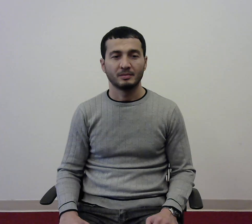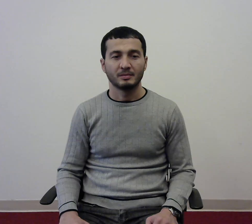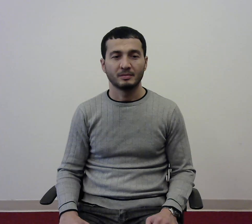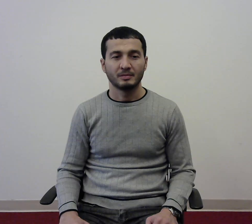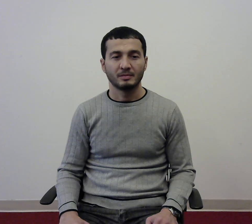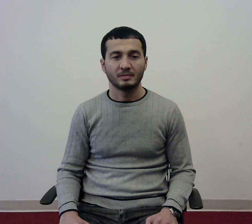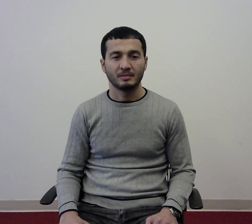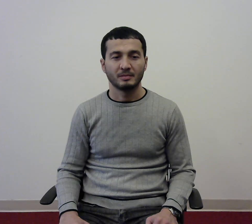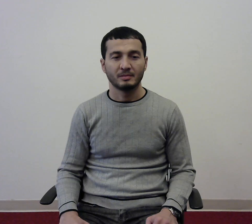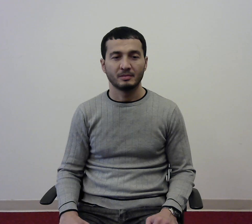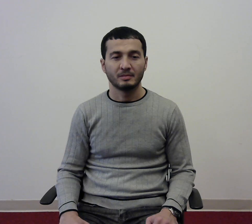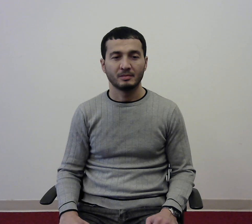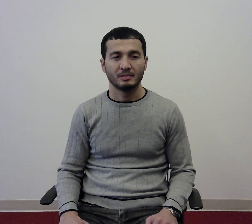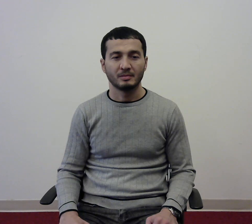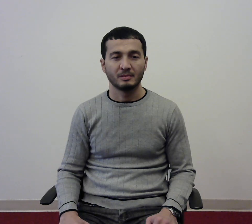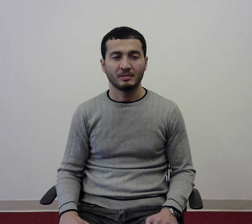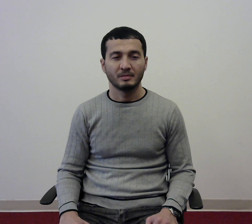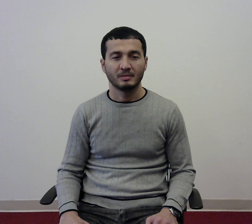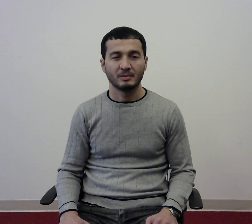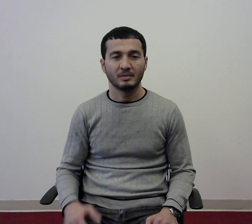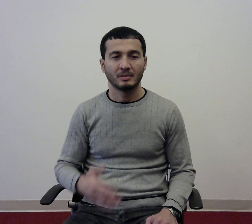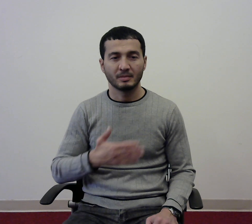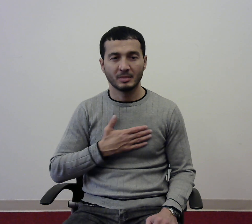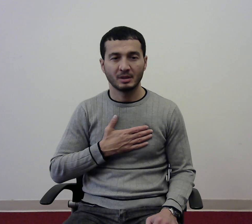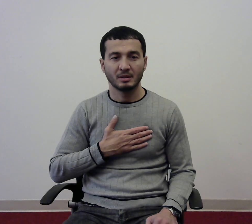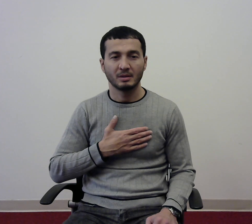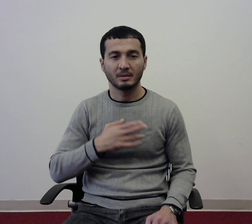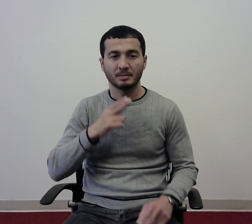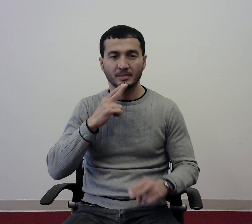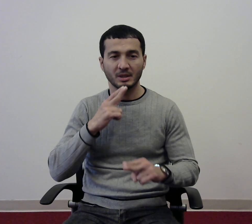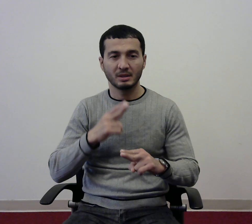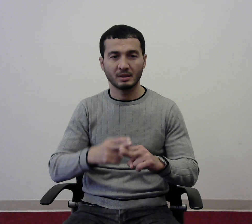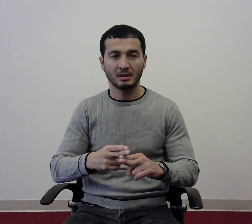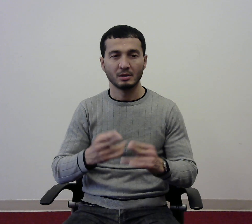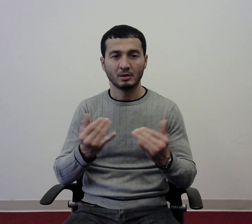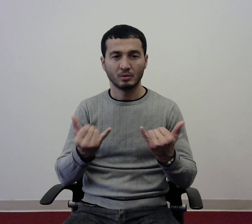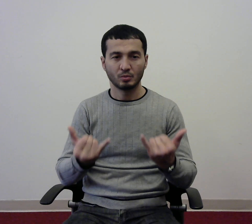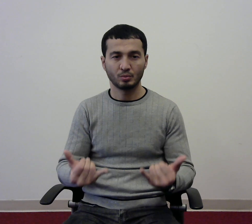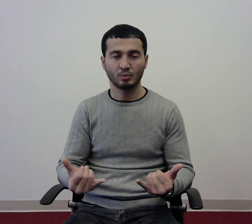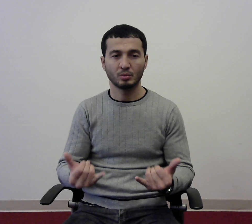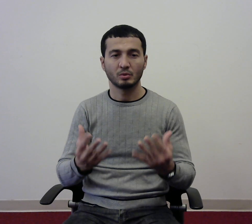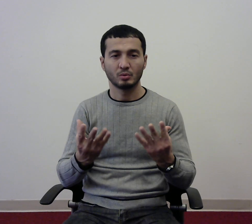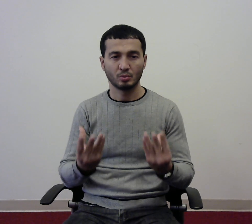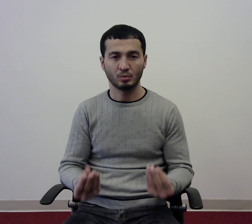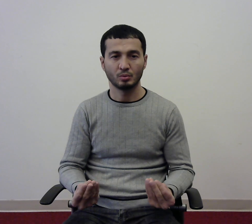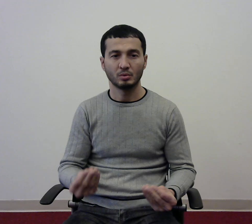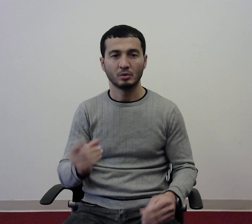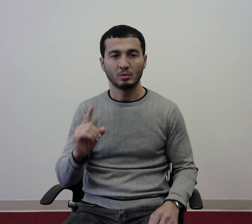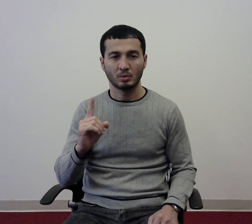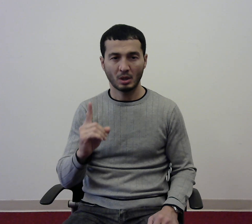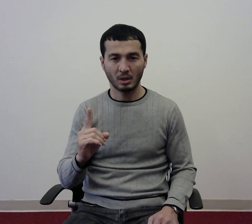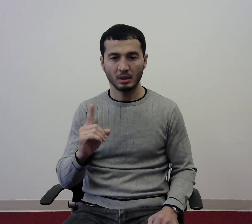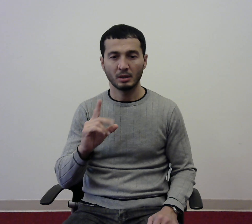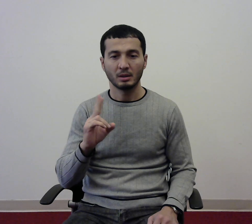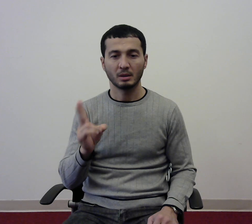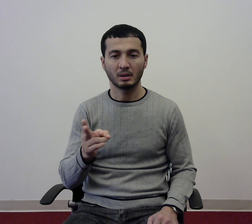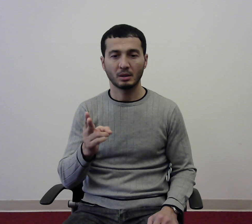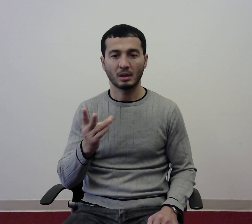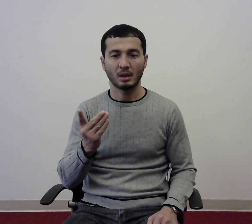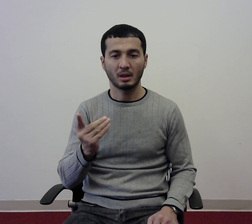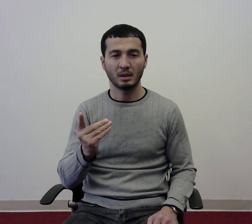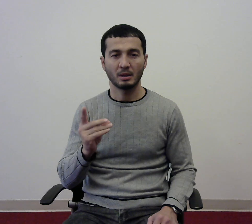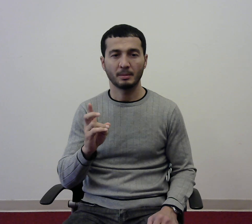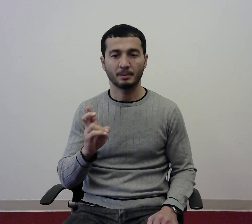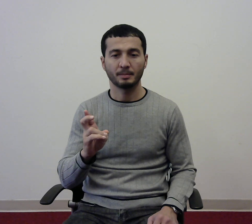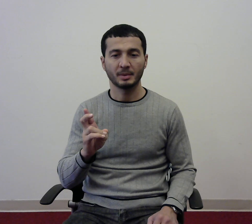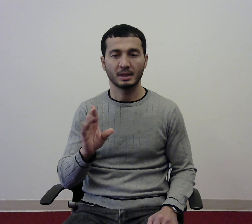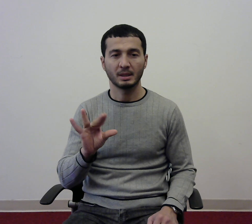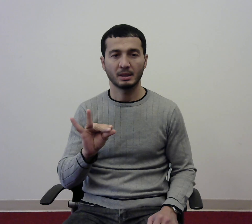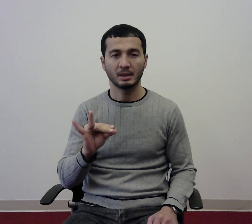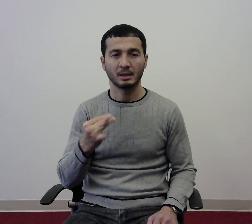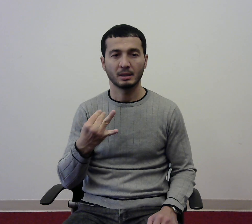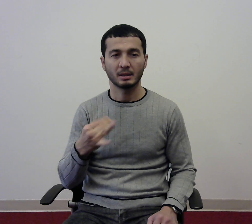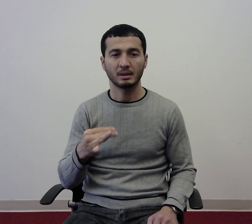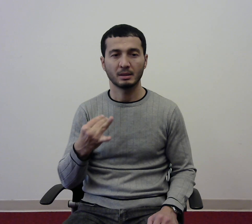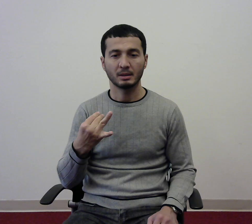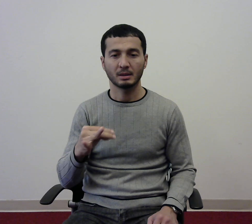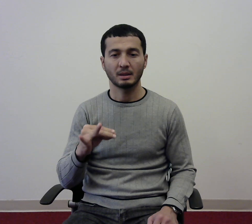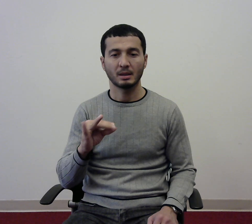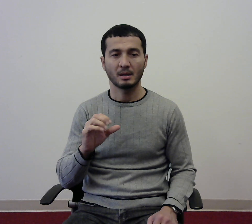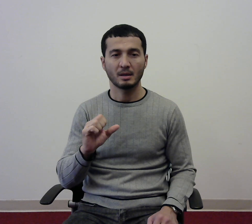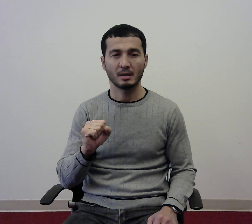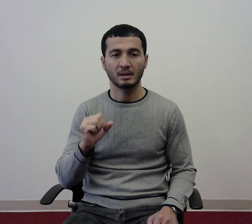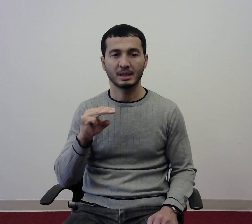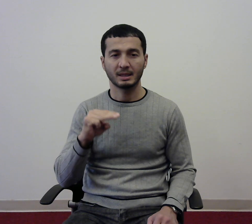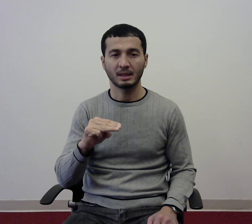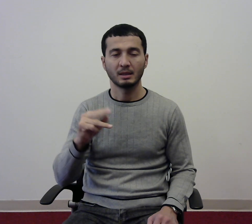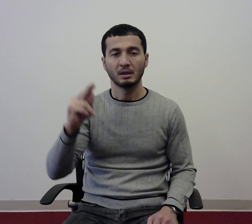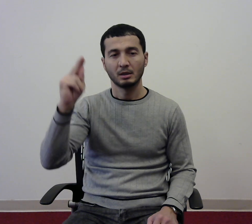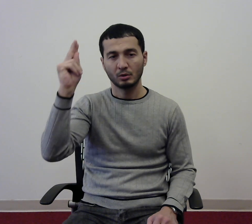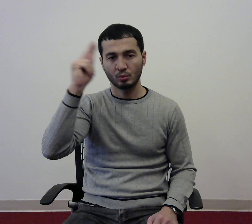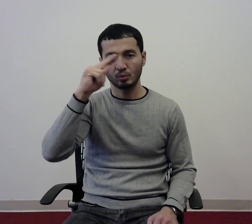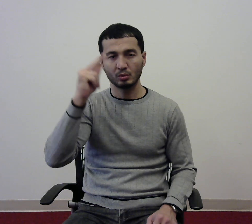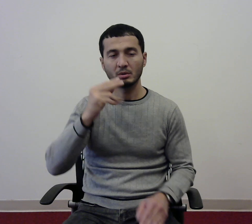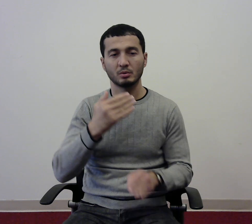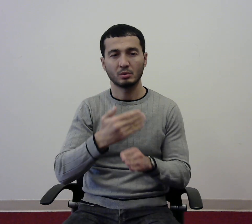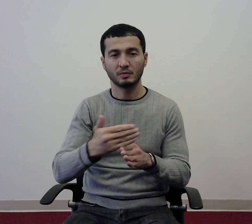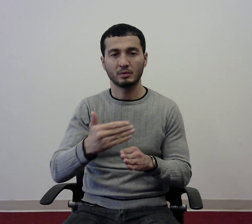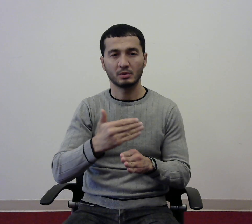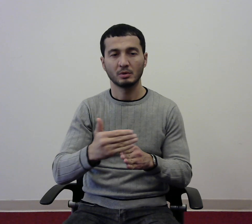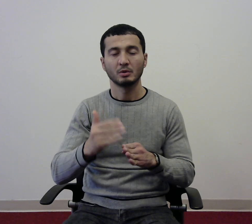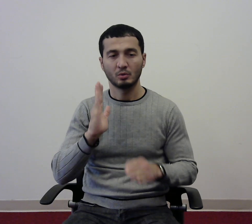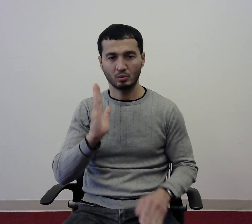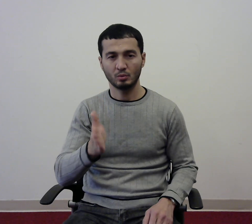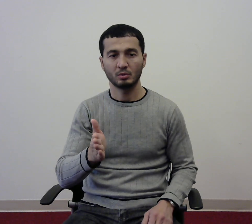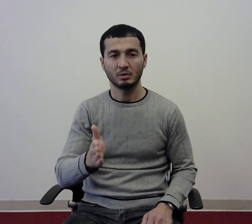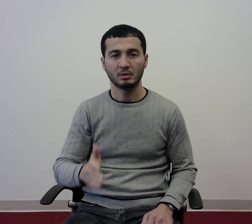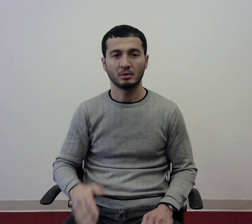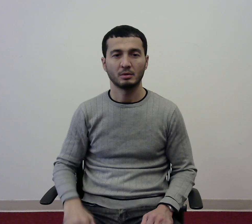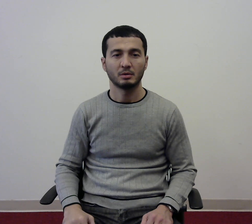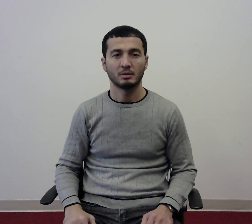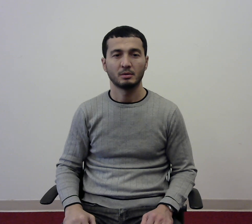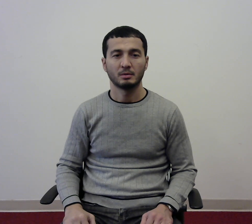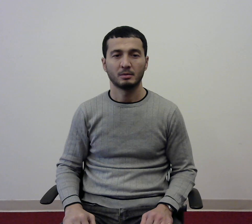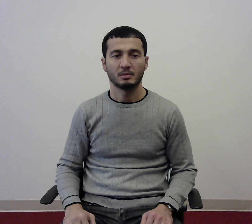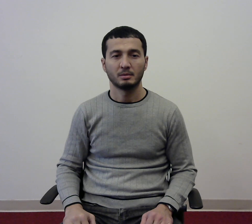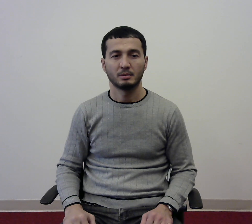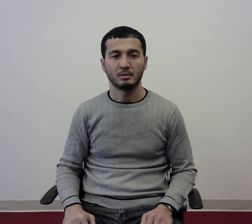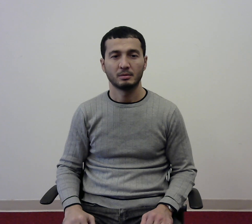Mənim bacım bu gün ədəbiyyat dərsinə gecikəcək